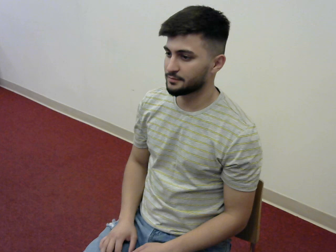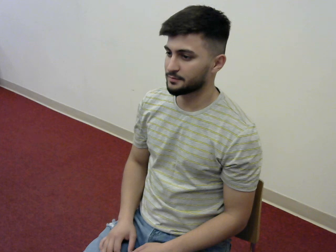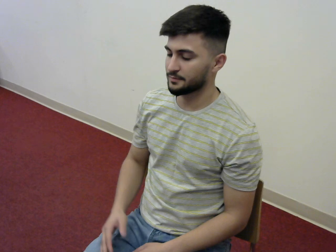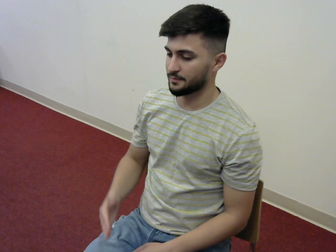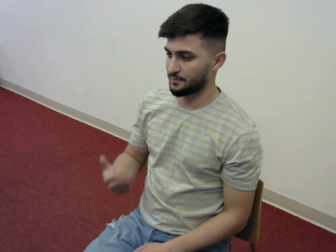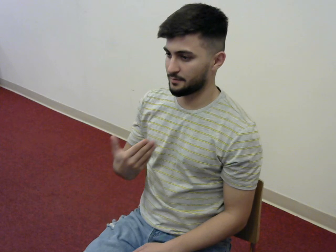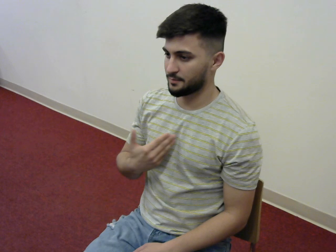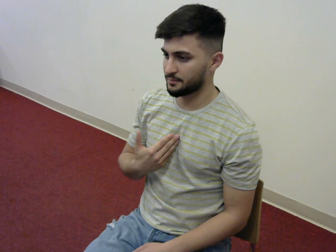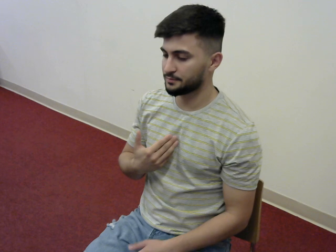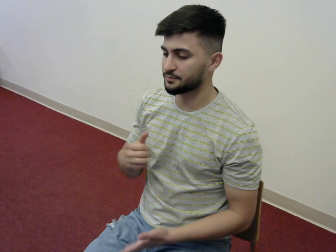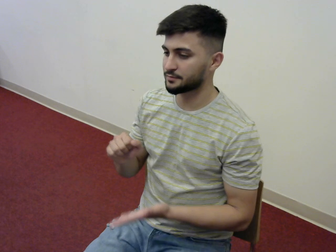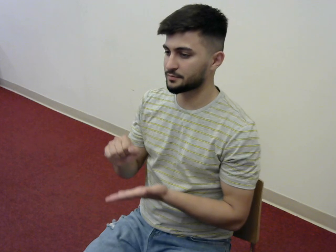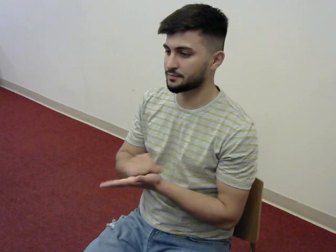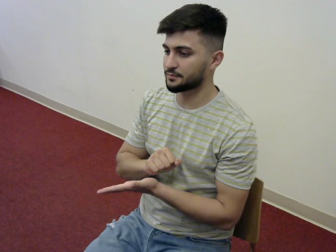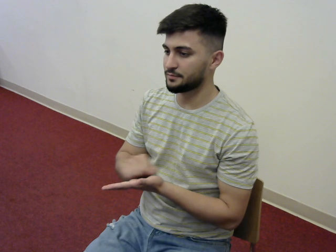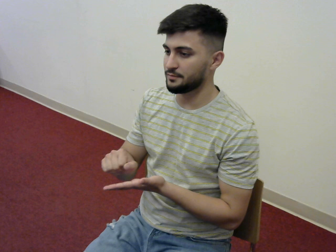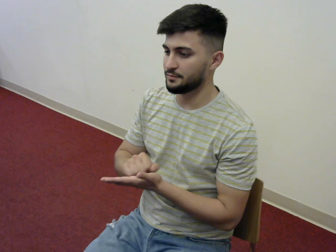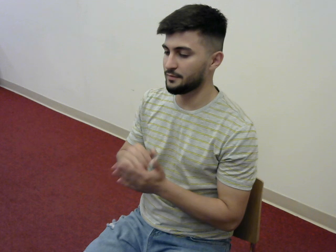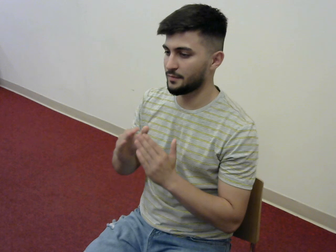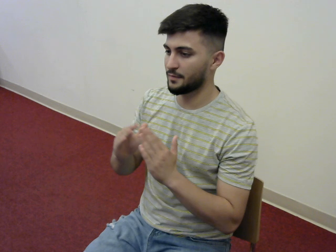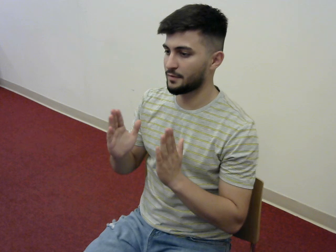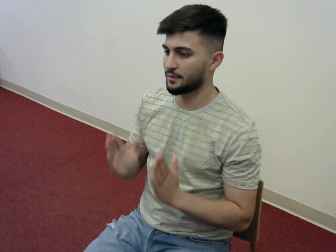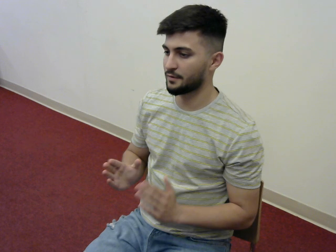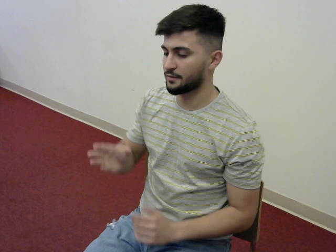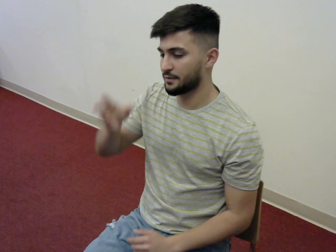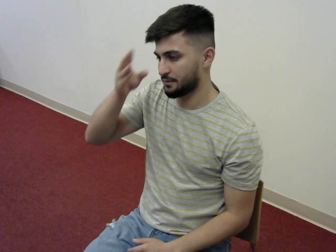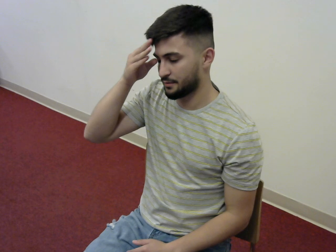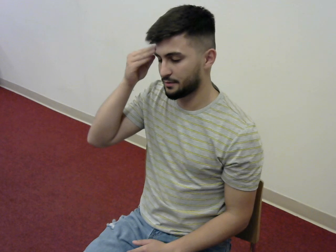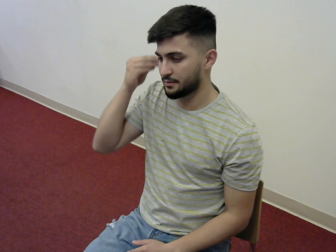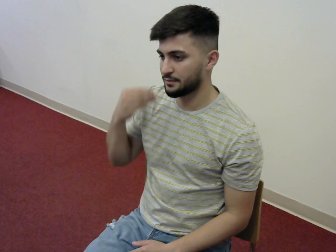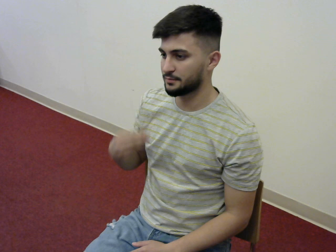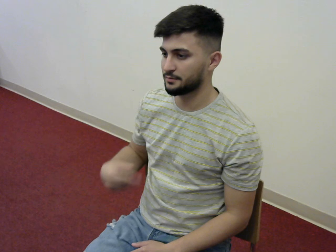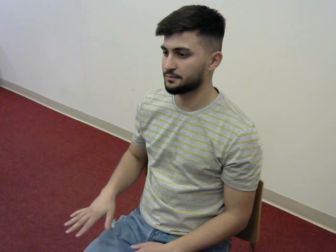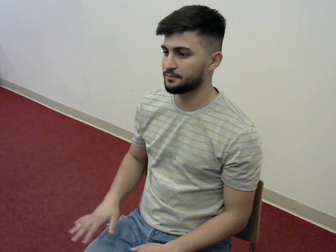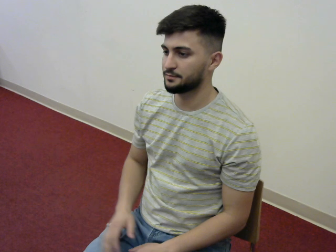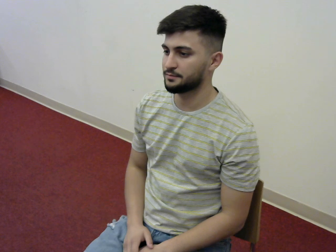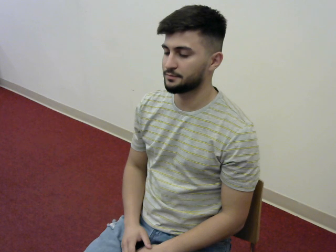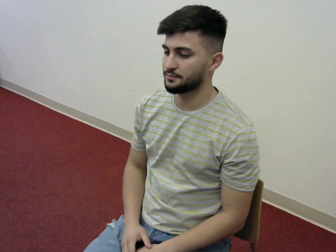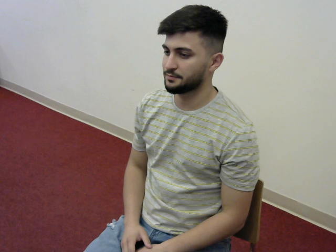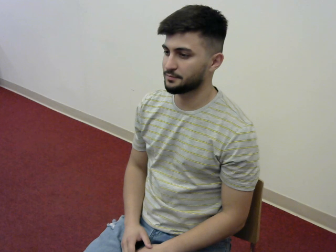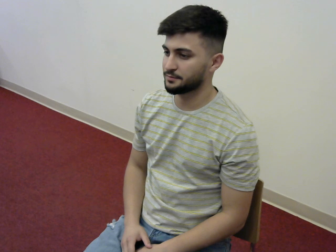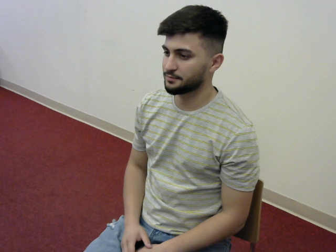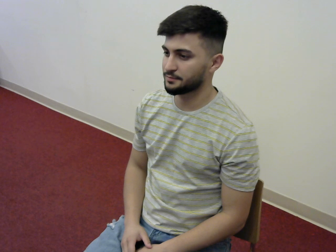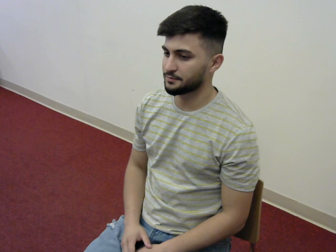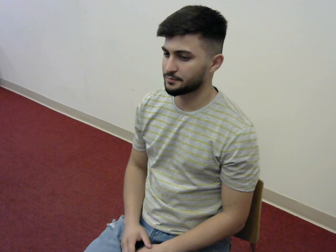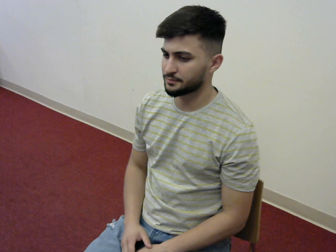Mən sənədlərimi evdə unutmuşam